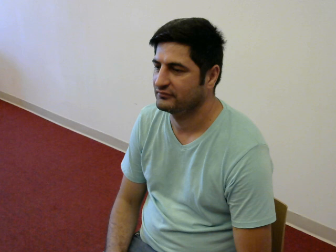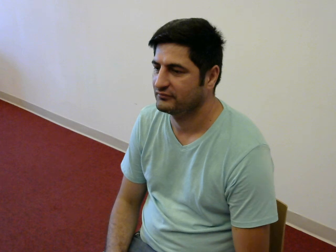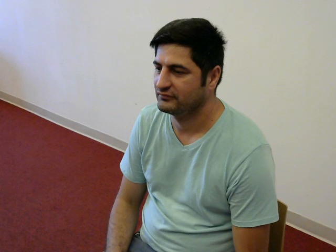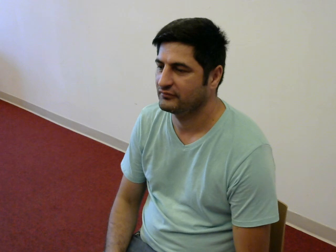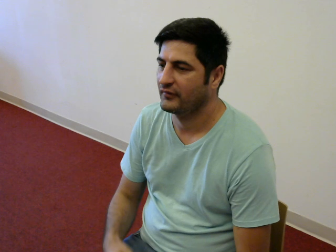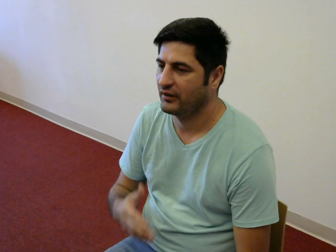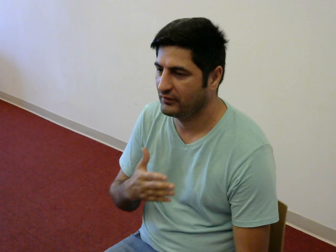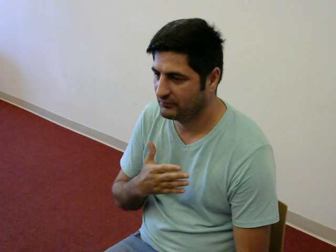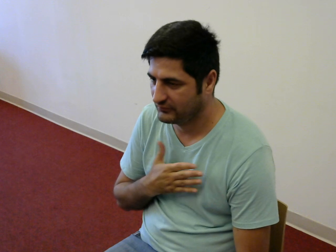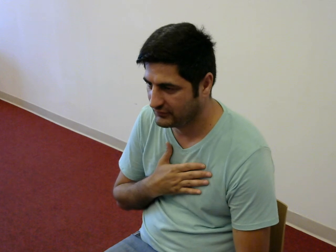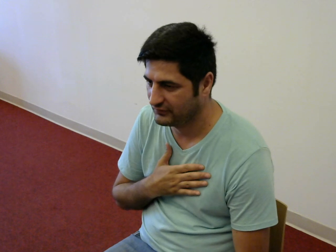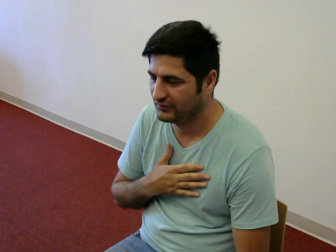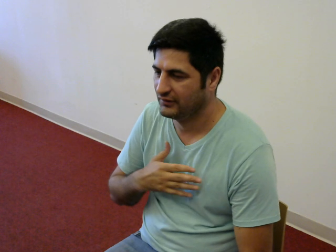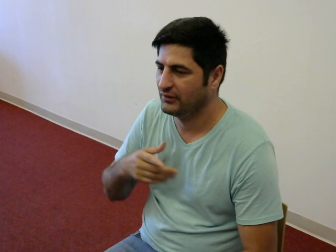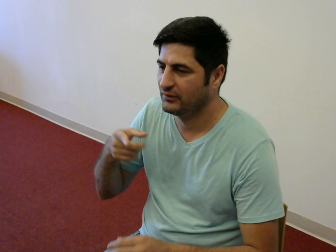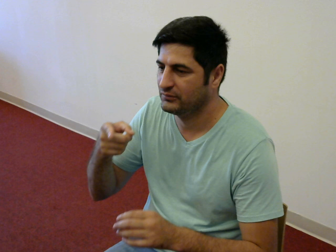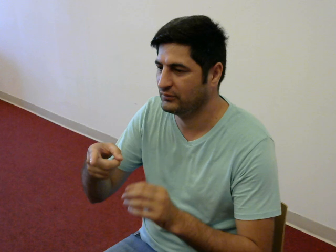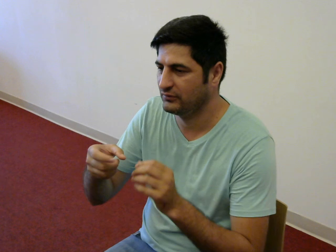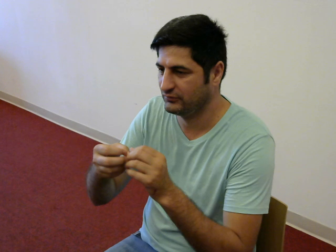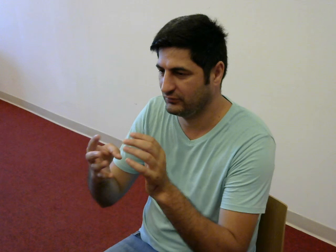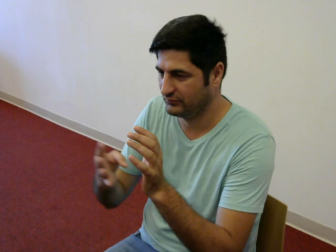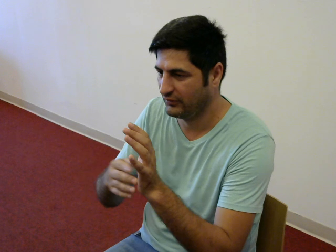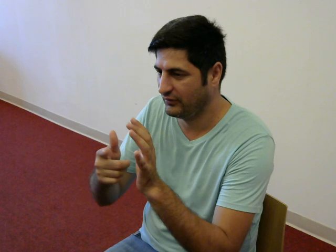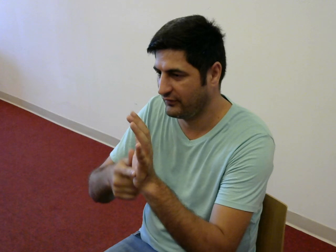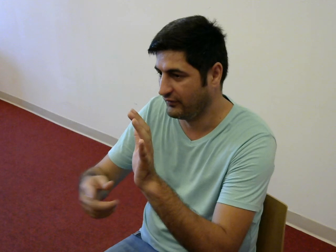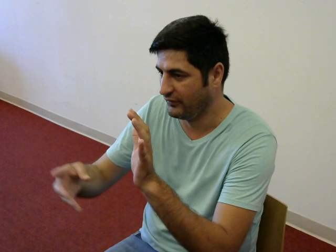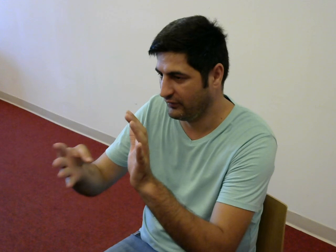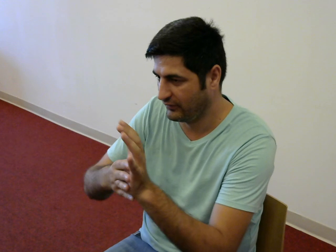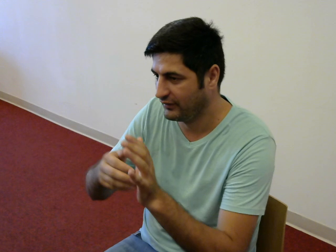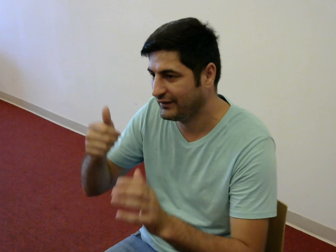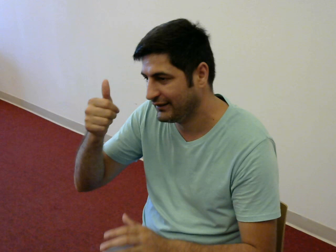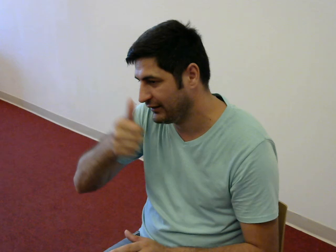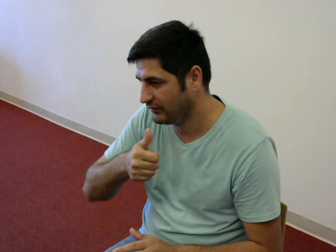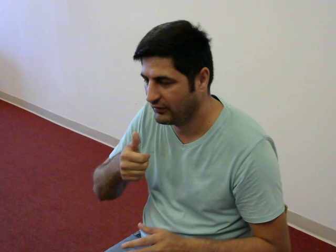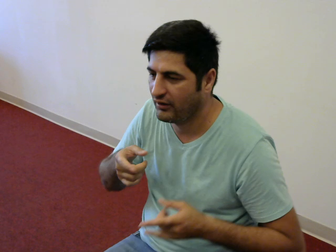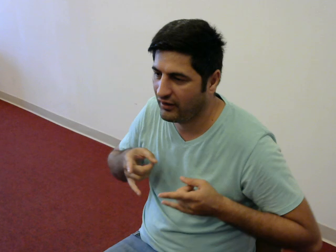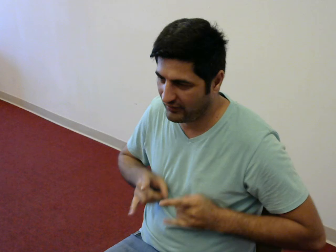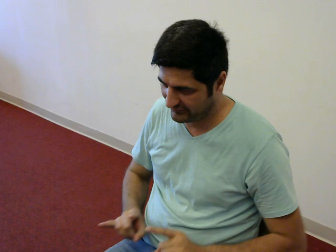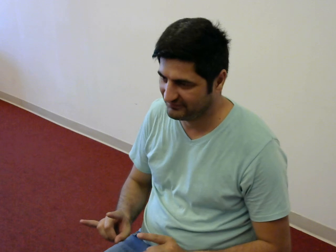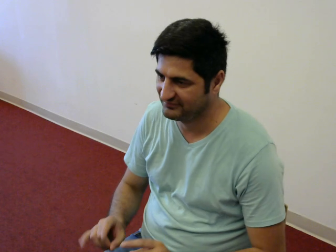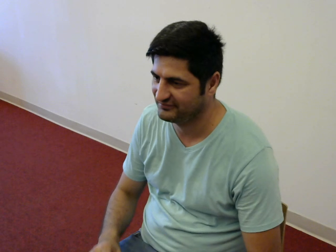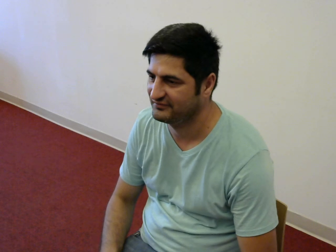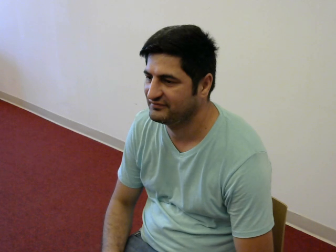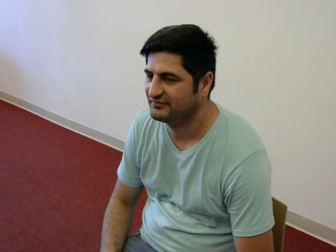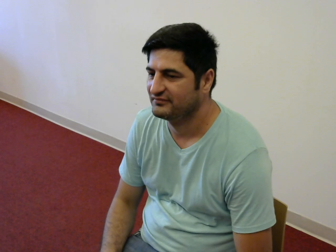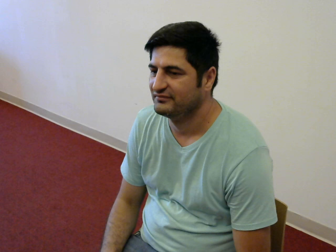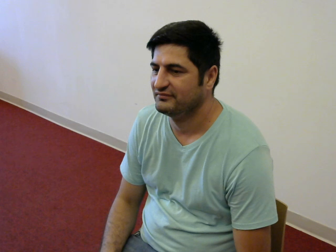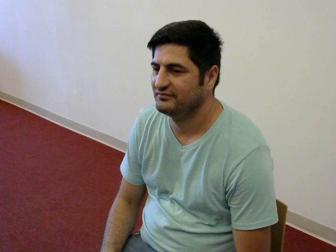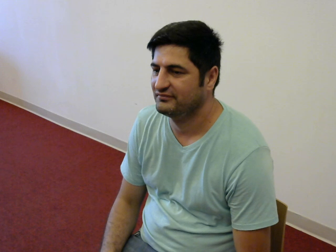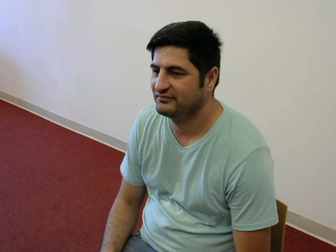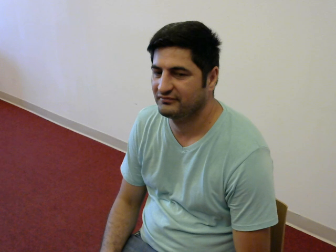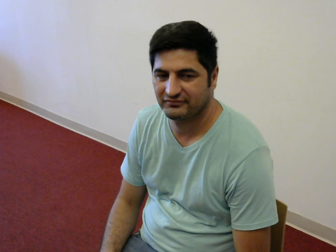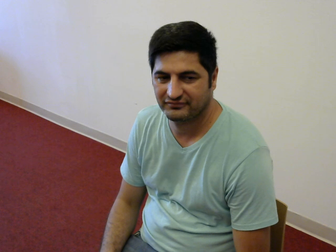Mən 1979-cu ildə anadan olmuşam